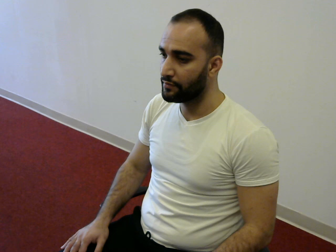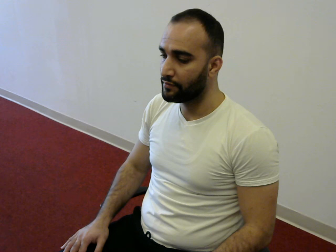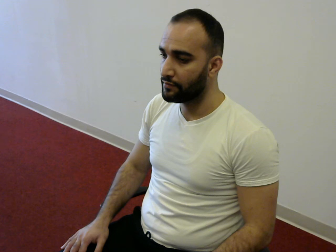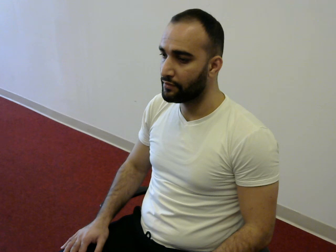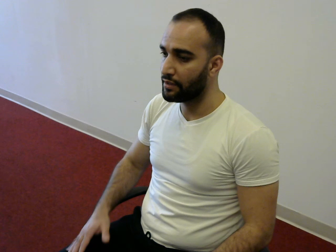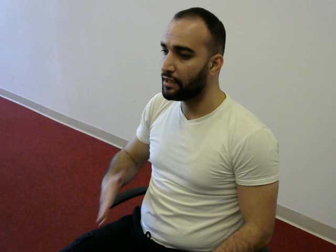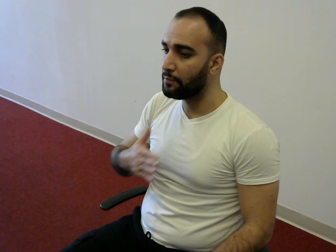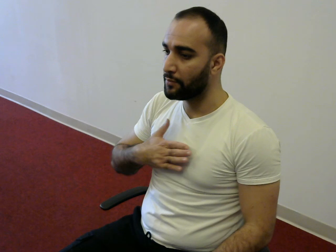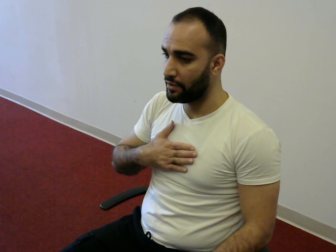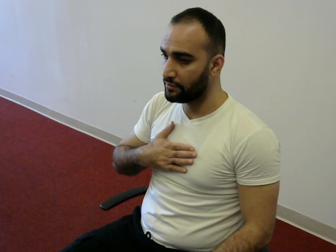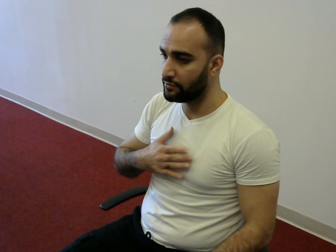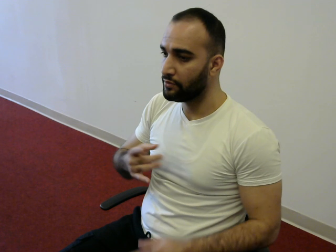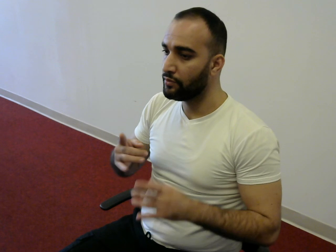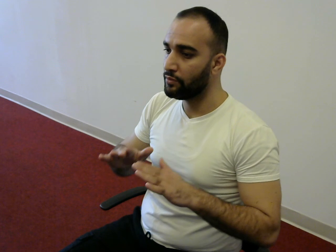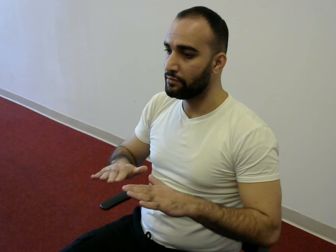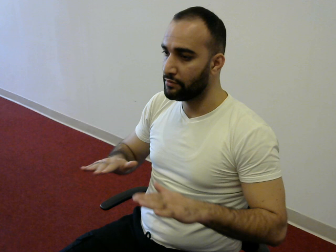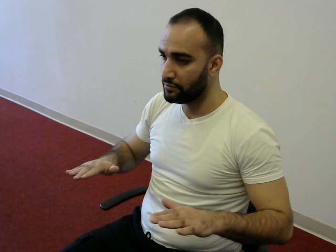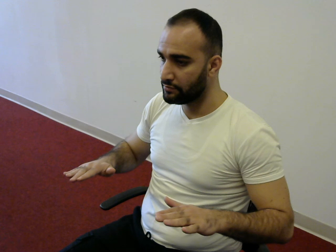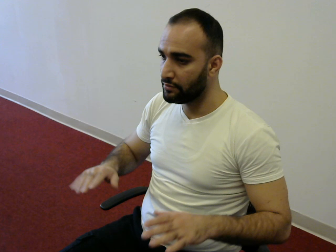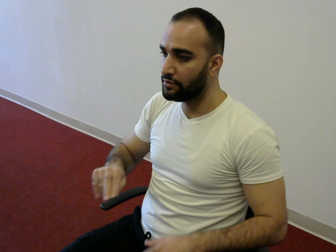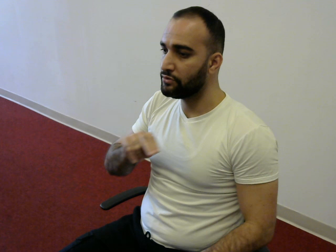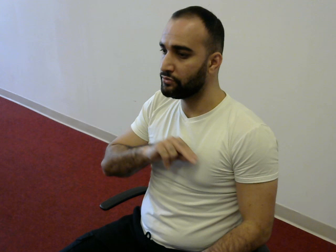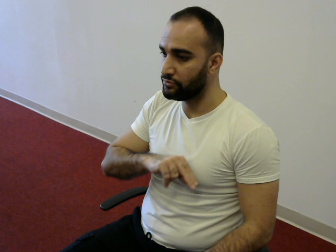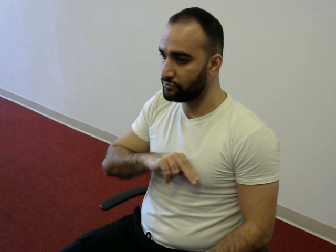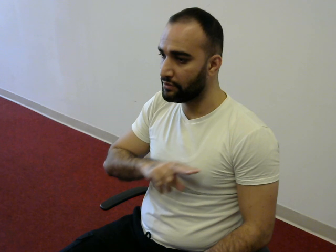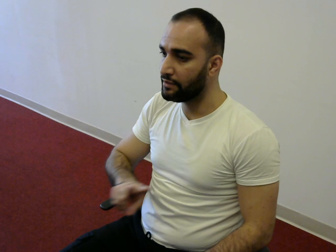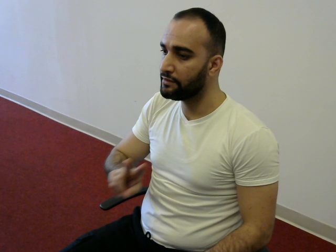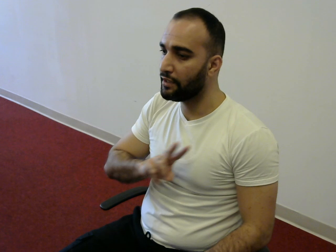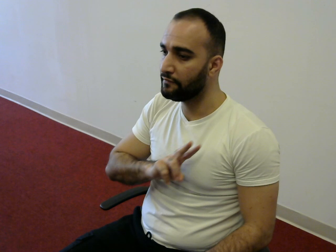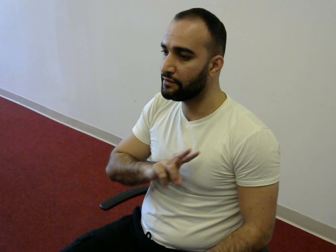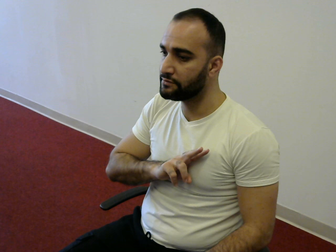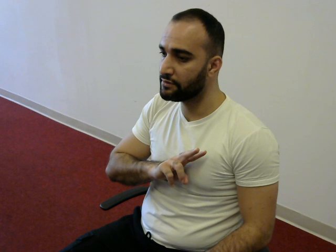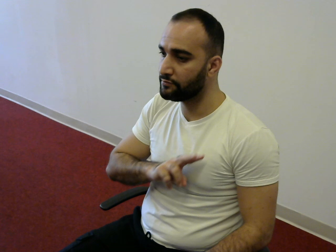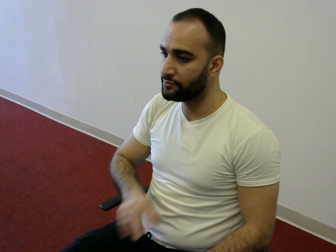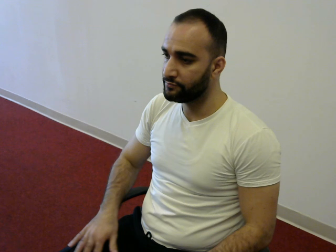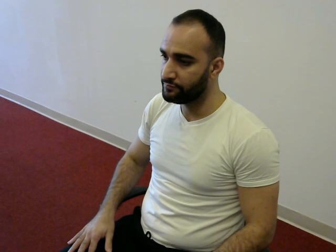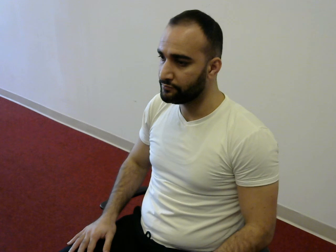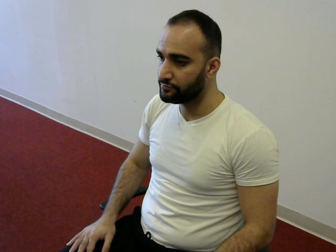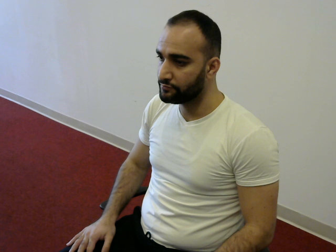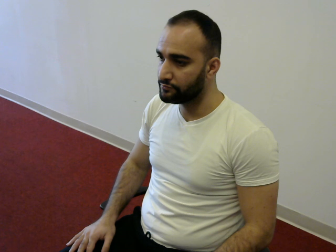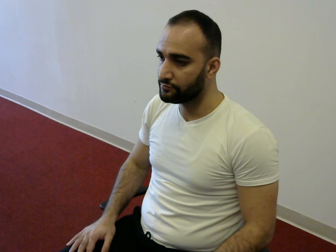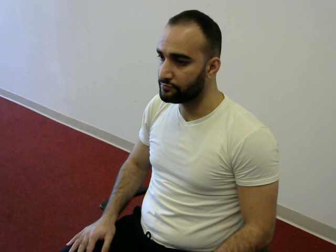Mən uşaqlarla işləməyi sevirəm